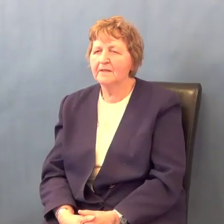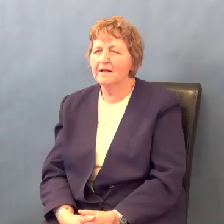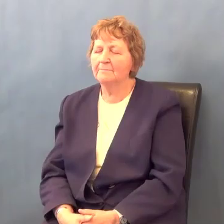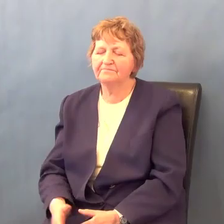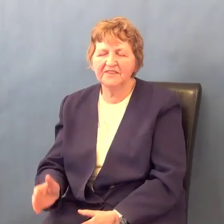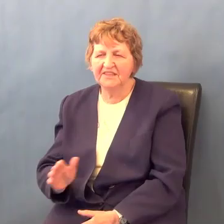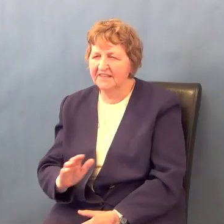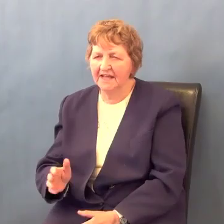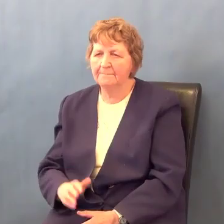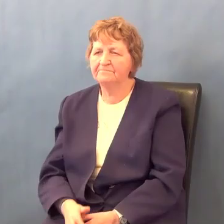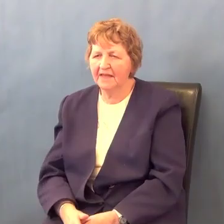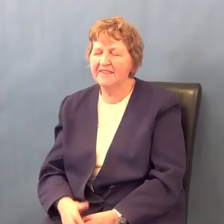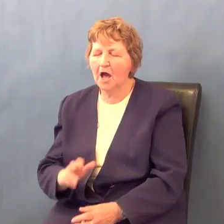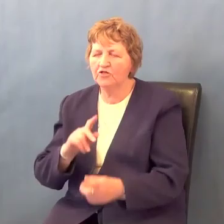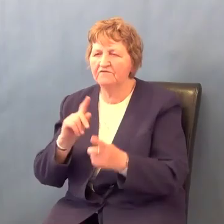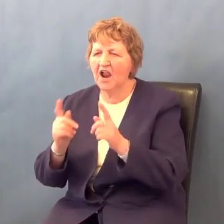Nie, odwrotnie.